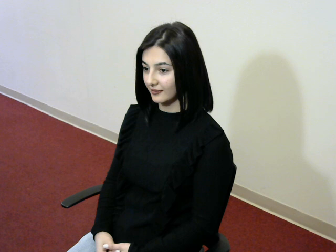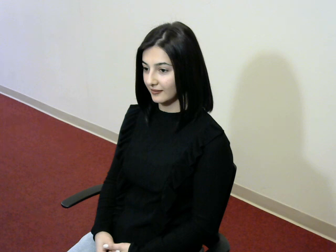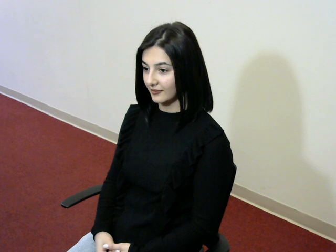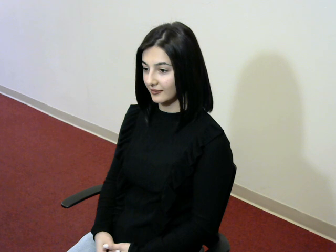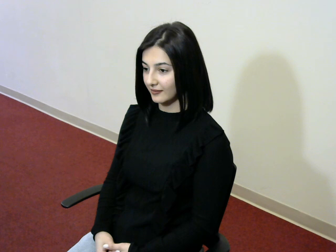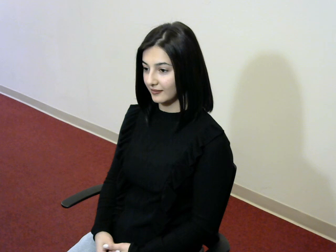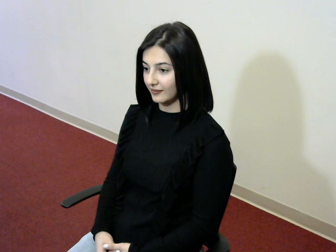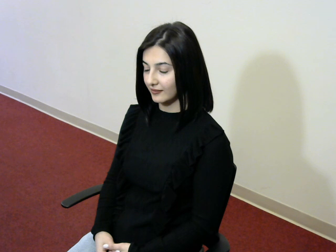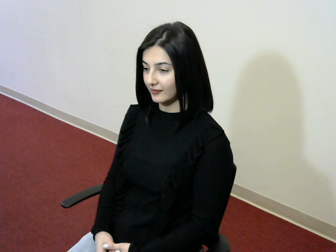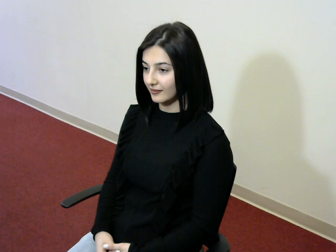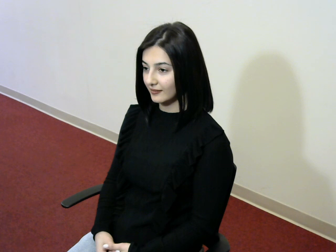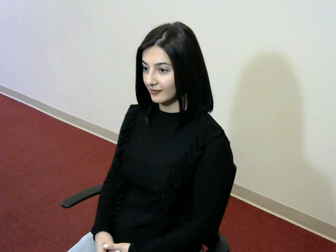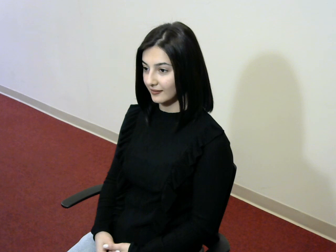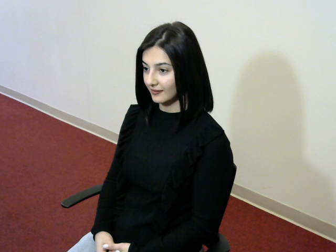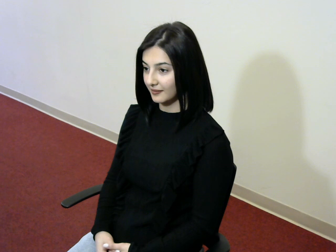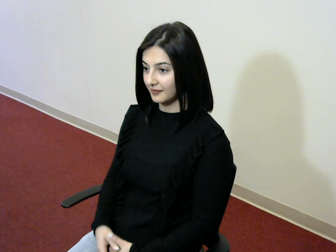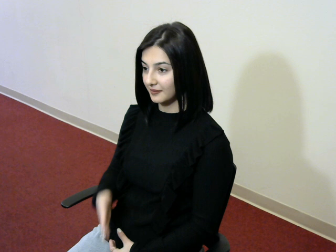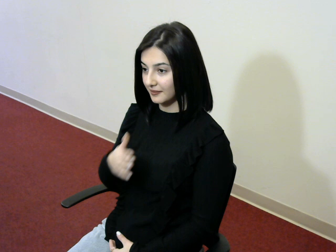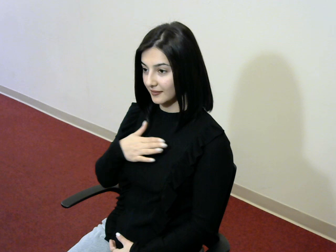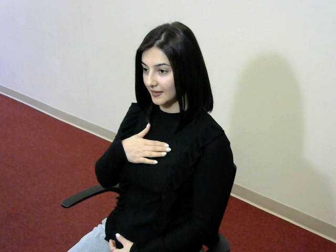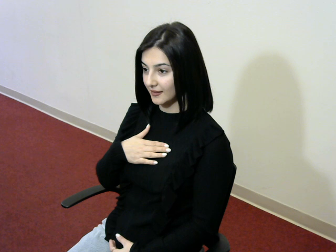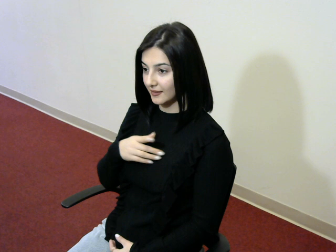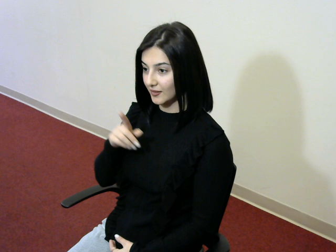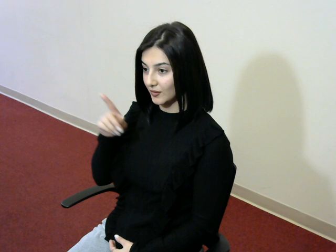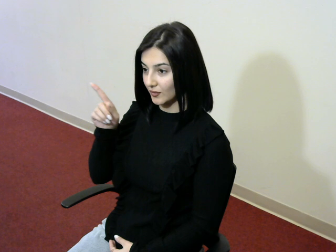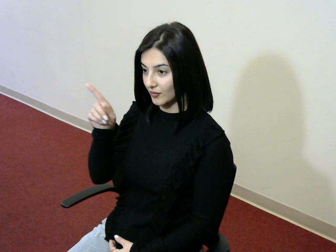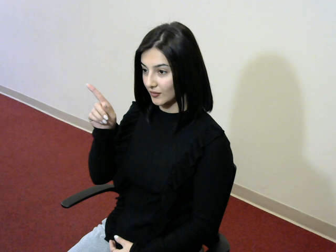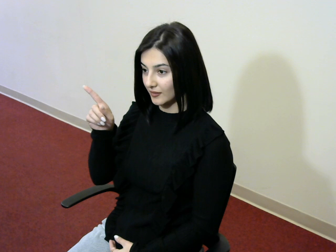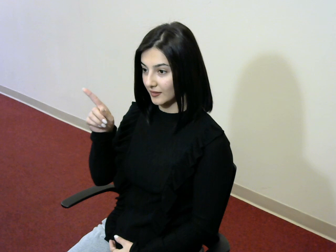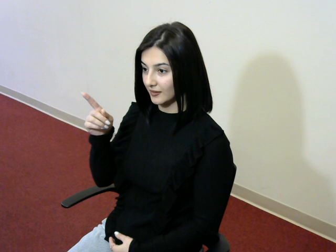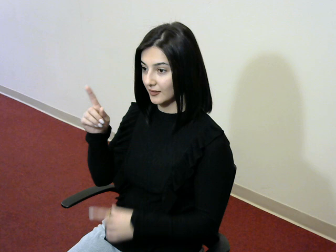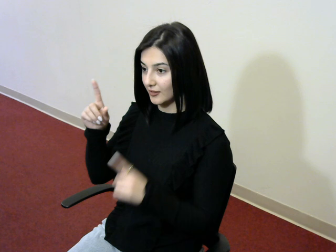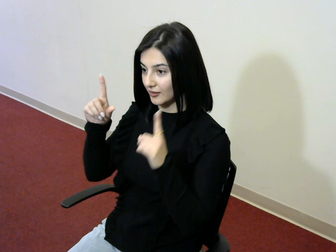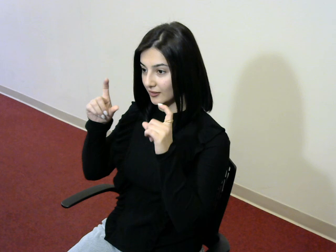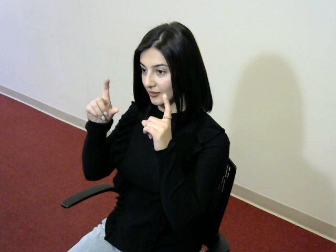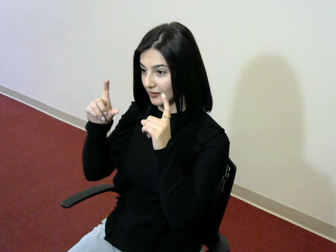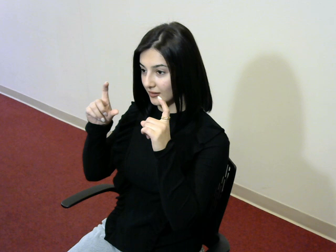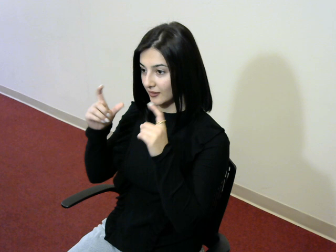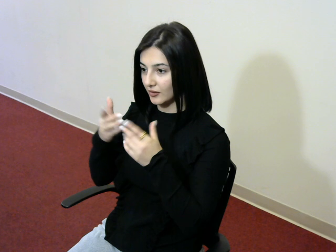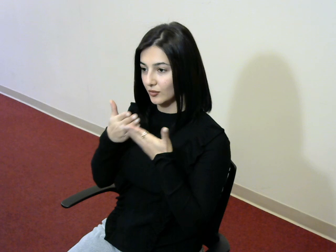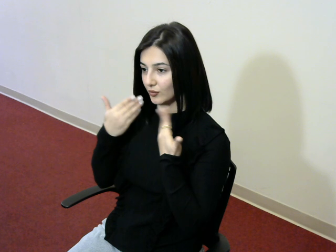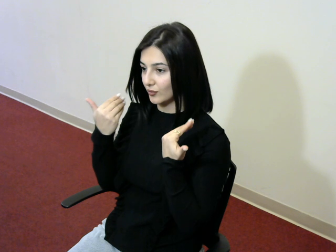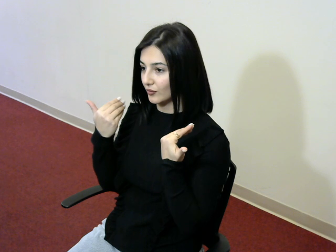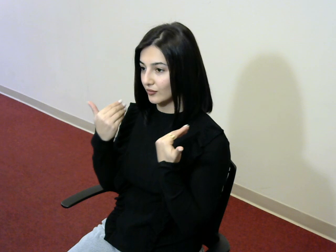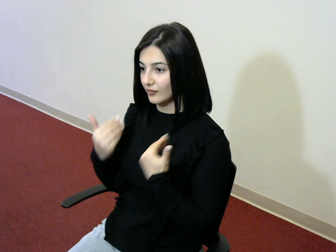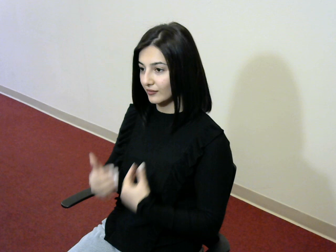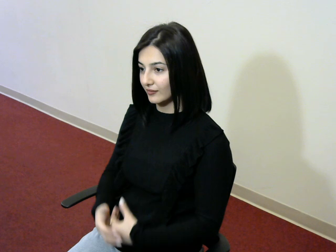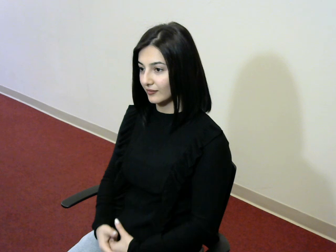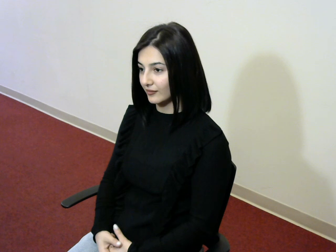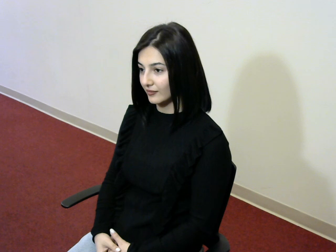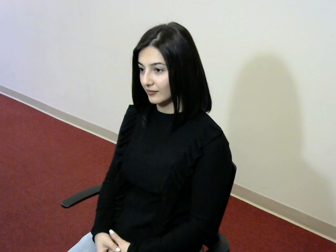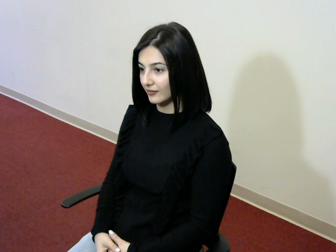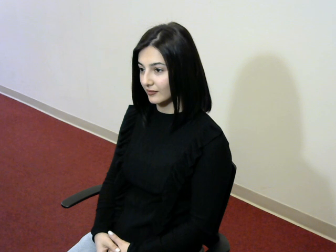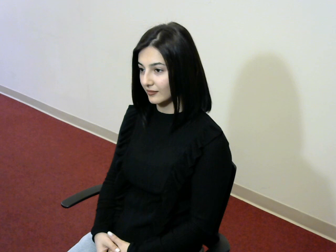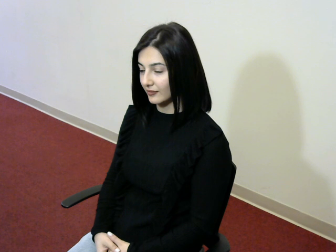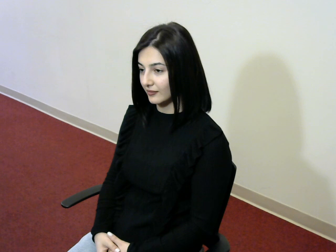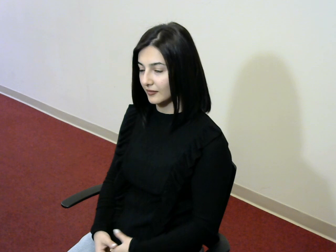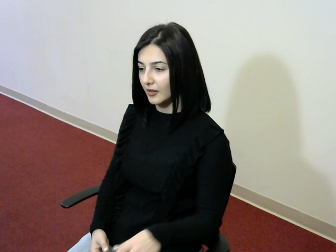Məndə onun şəkli yoxdur